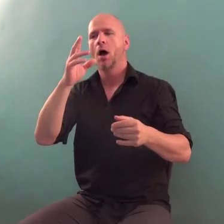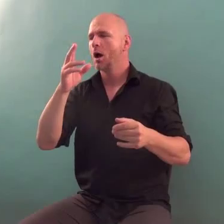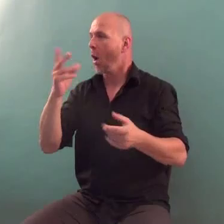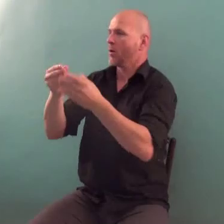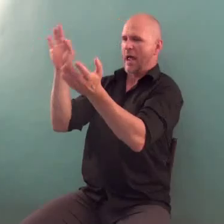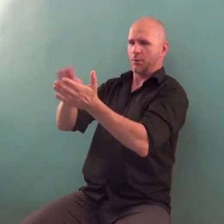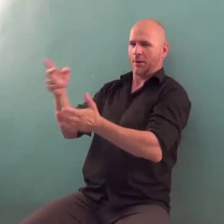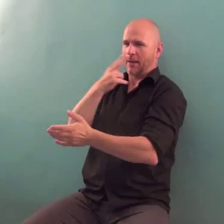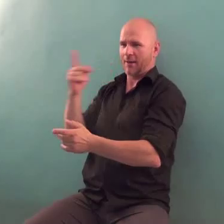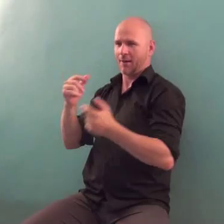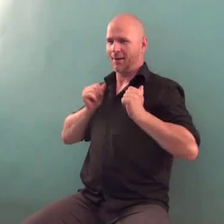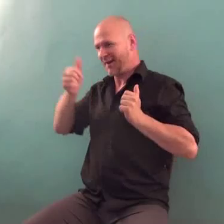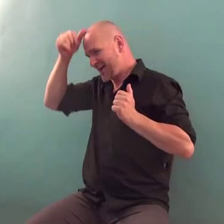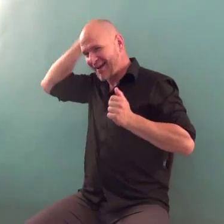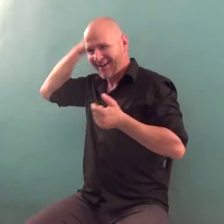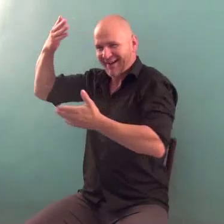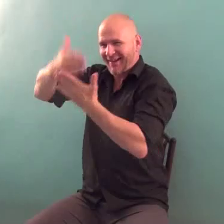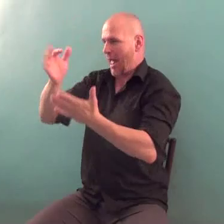Nagle pojawił się Charlie Chaplin niosący na plecach szyby.